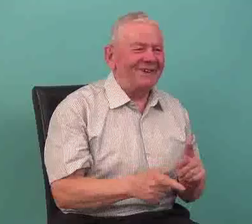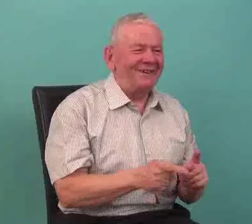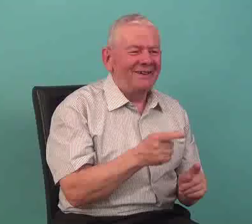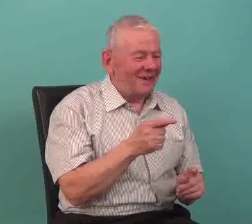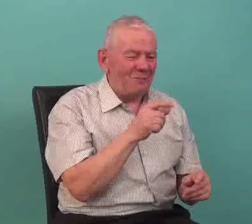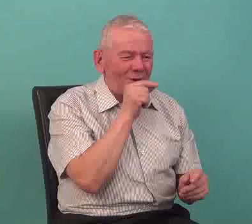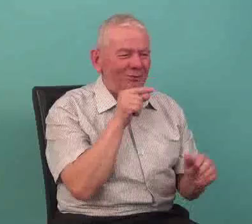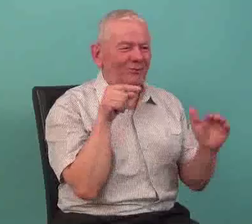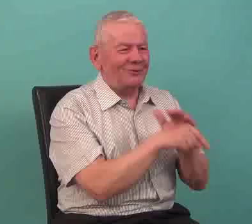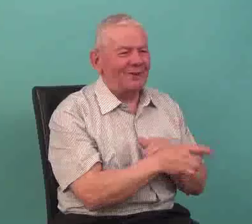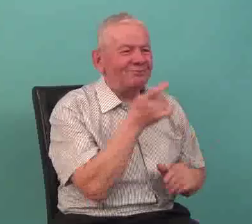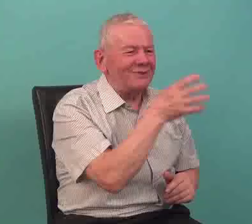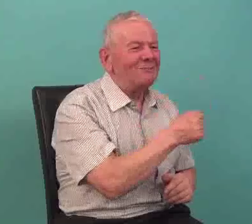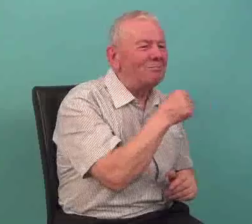Ptak ucieka i skarży się babci.